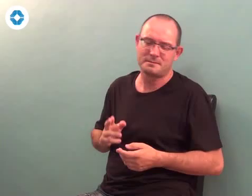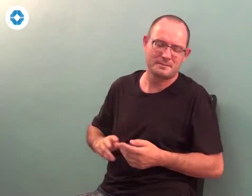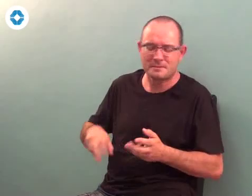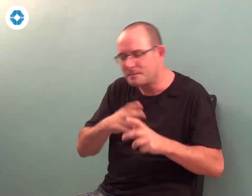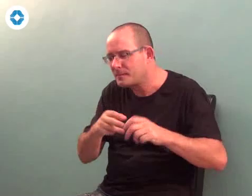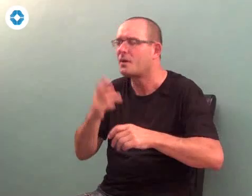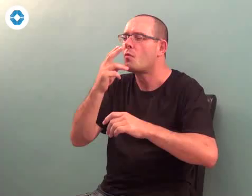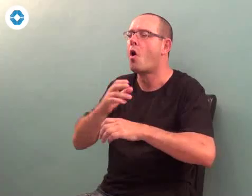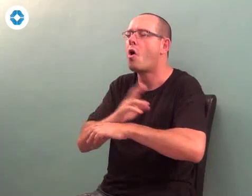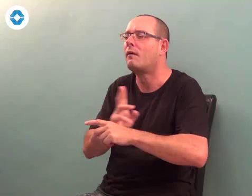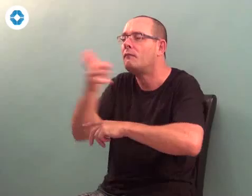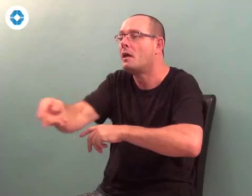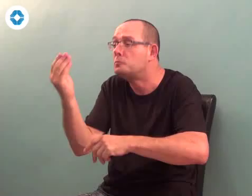Myśli, że może wyszła przez okno.